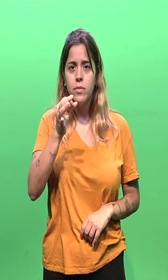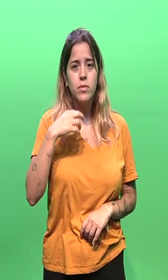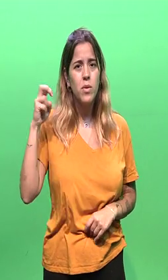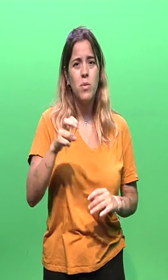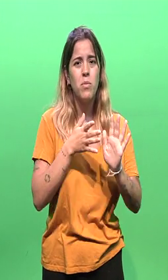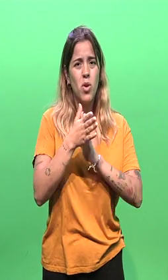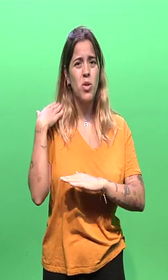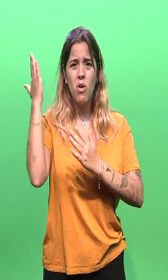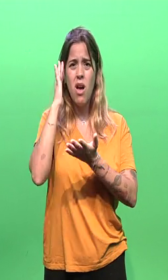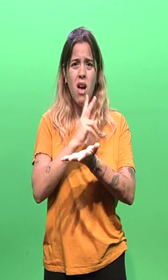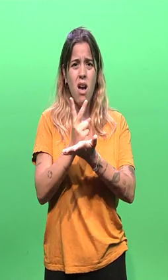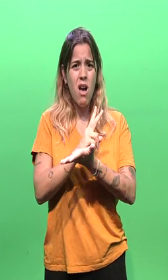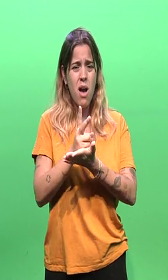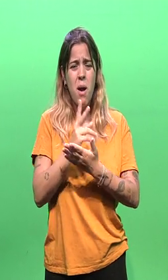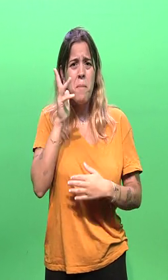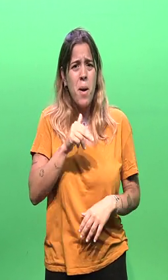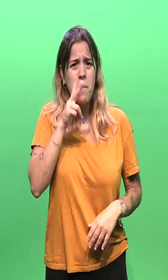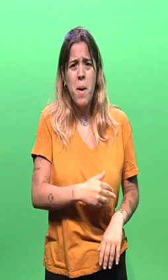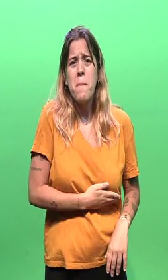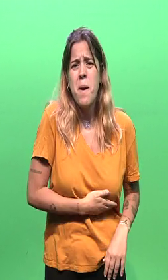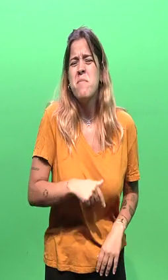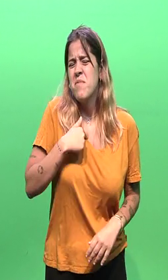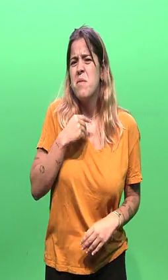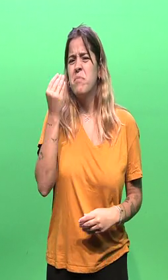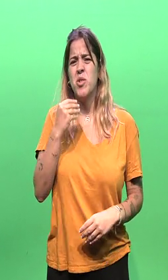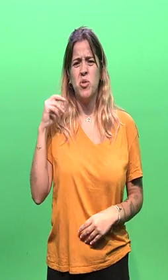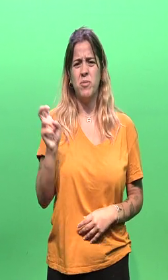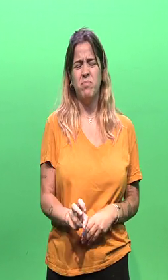Vinc perquè no podia dormir i em feia mal la panxa, i he pensat que era millor venir.